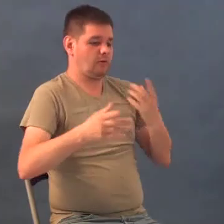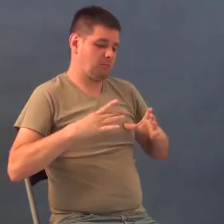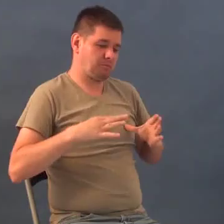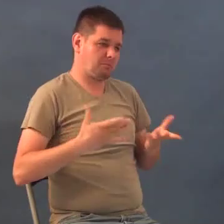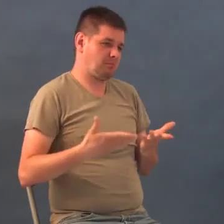W sobotę i niedzielę jesteś zajęty.